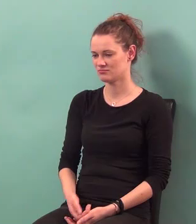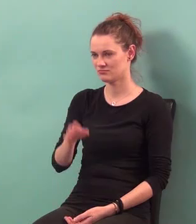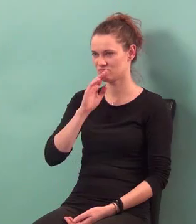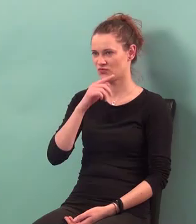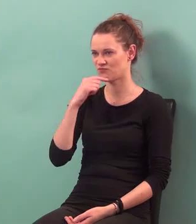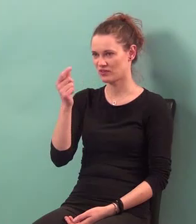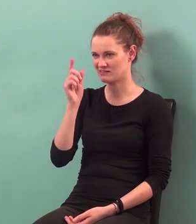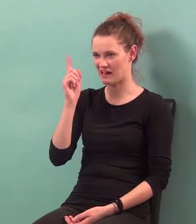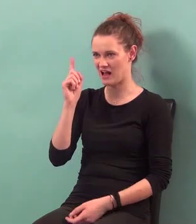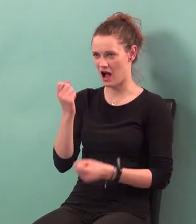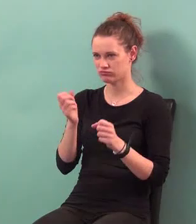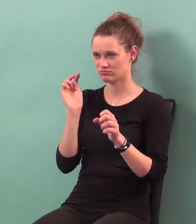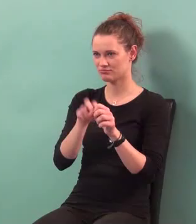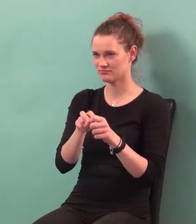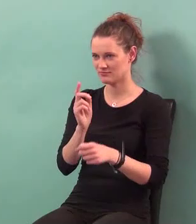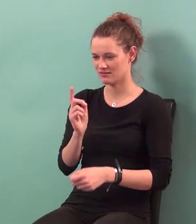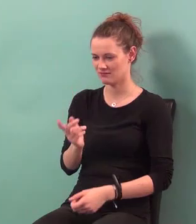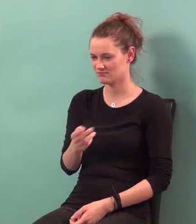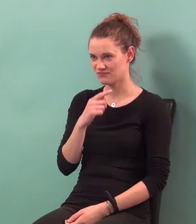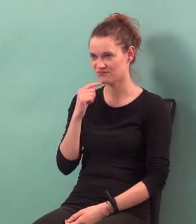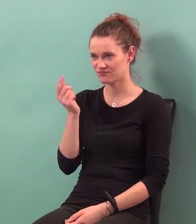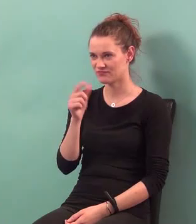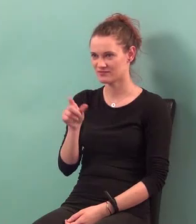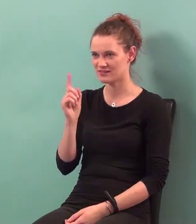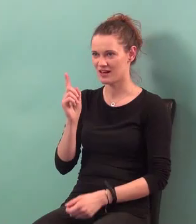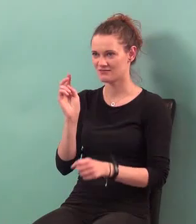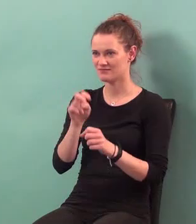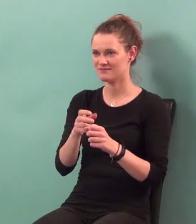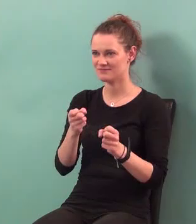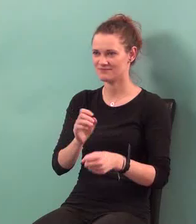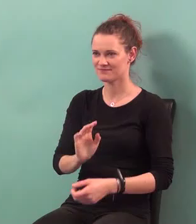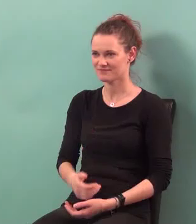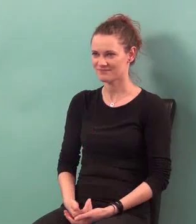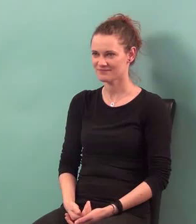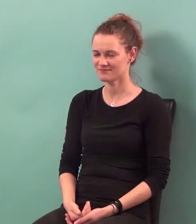Może czerwone koło to znaczy zakaz, czyli nie wolno wsiadać.